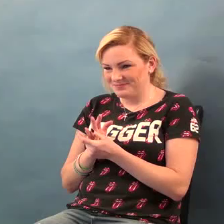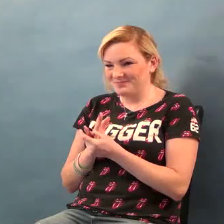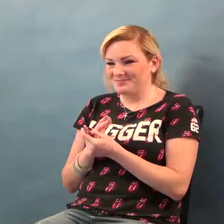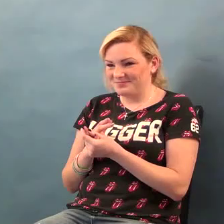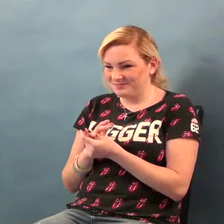To samo.